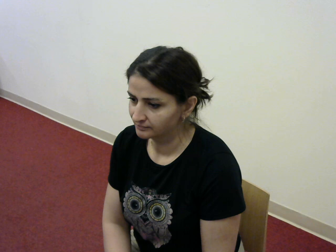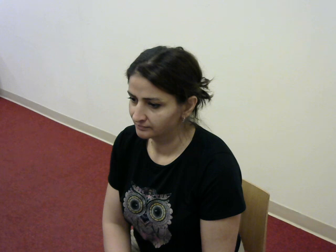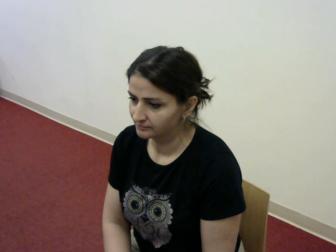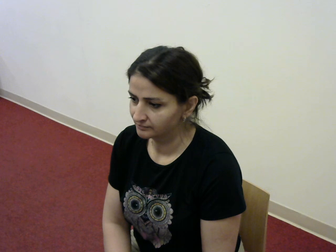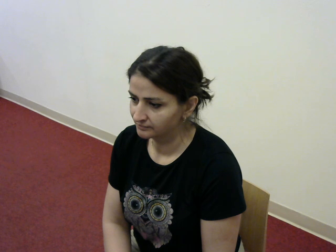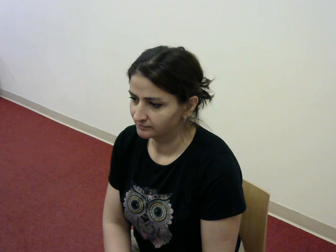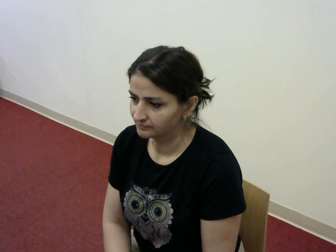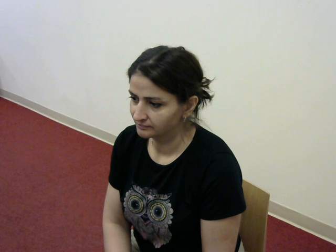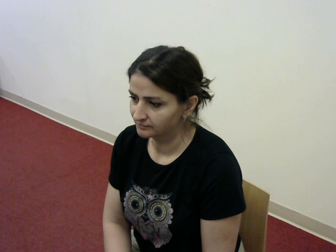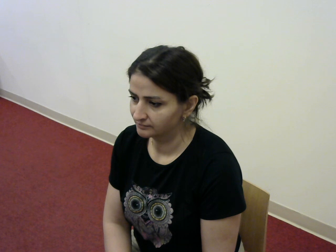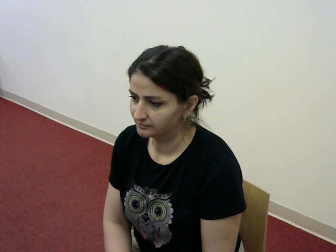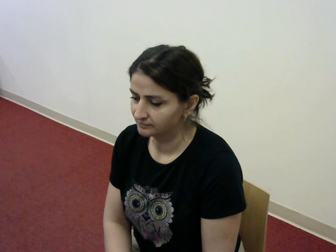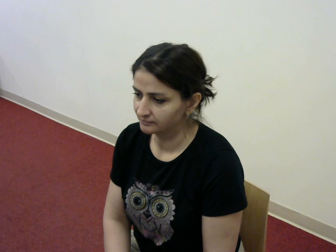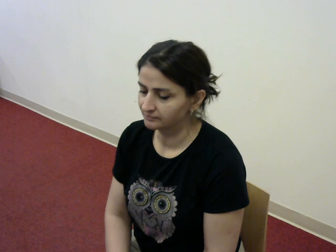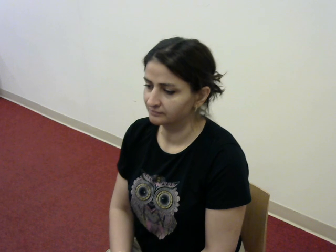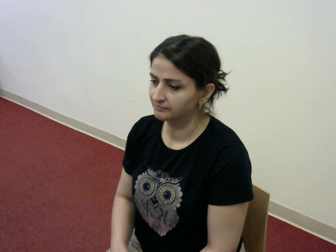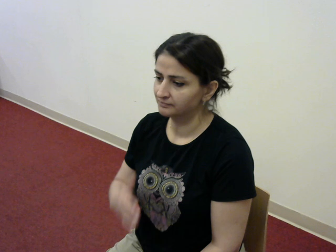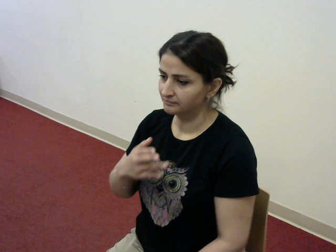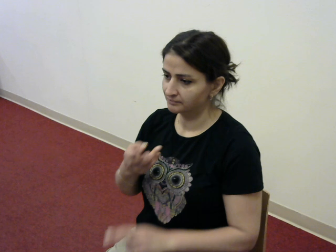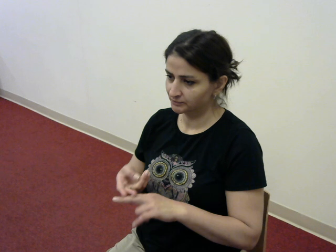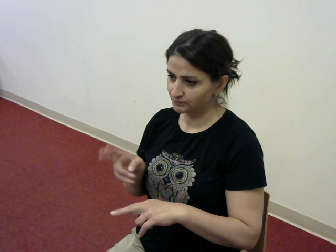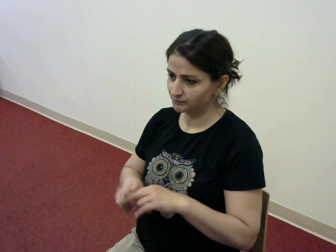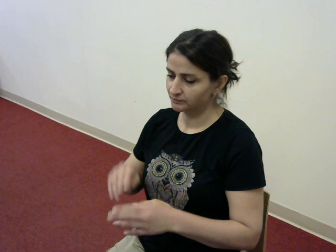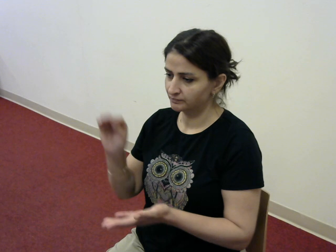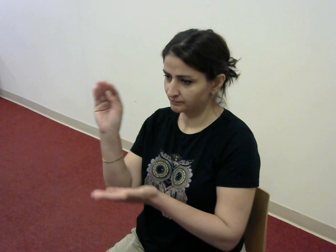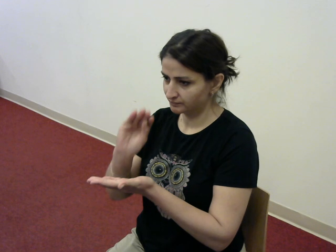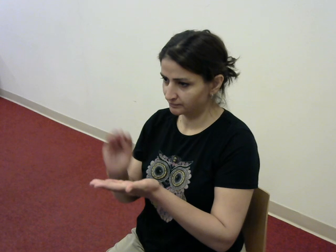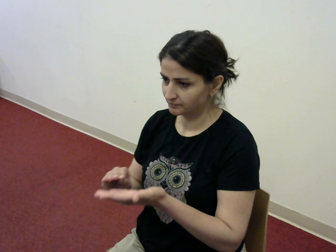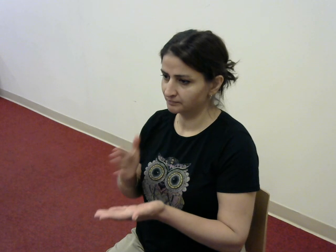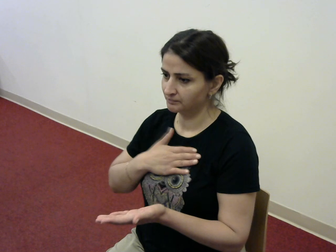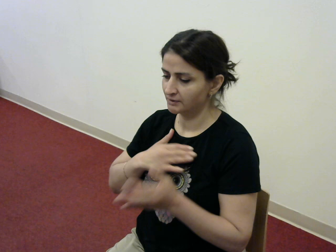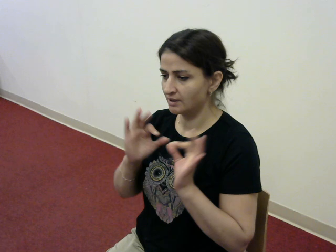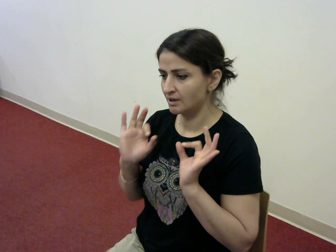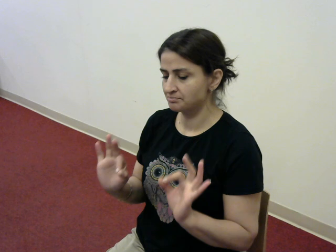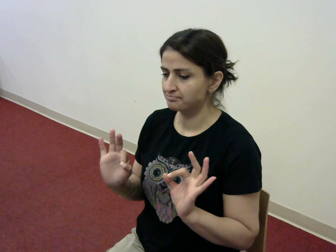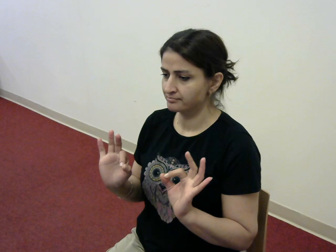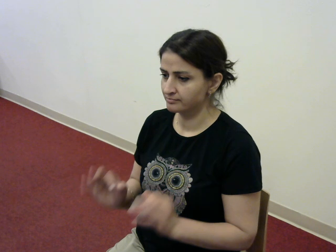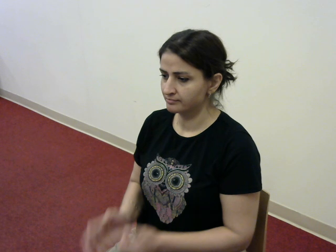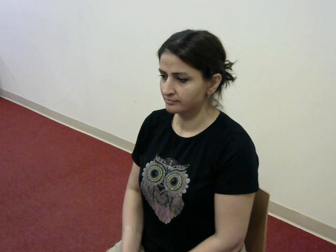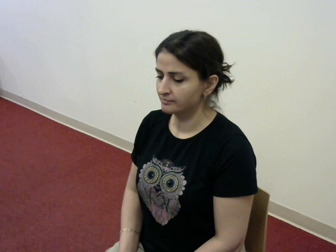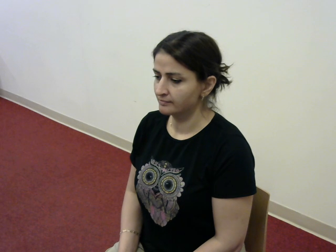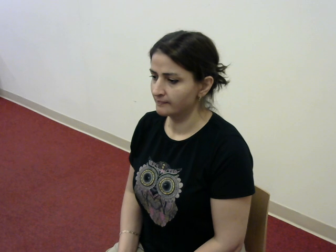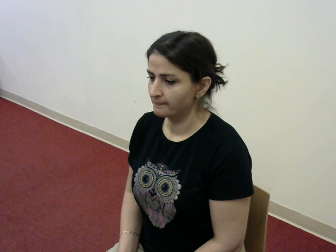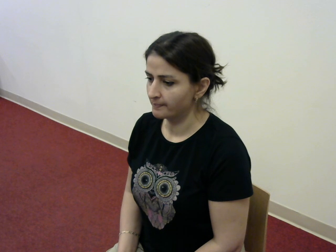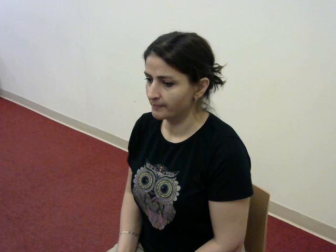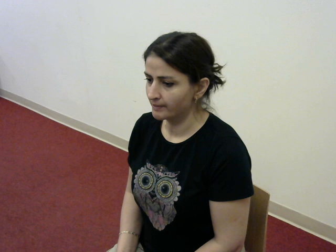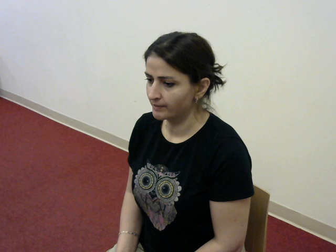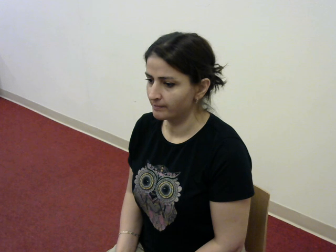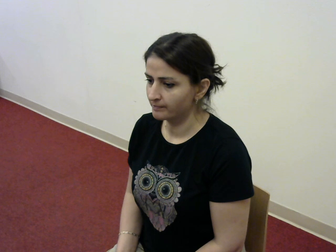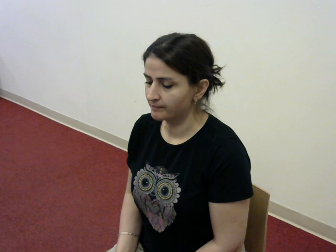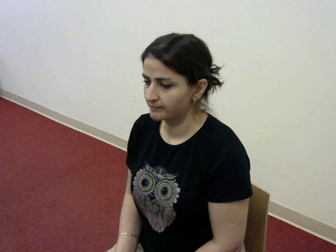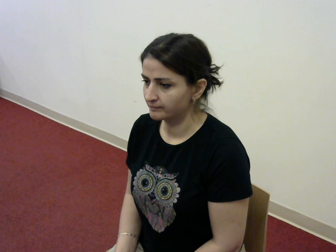Bu yazılar mənə aiddir